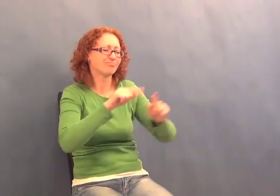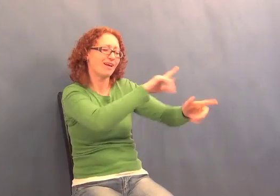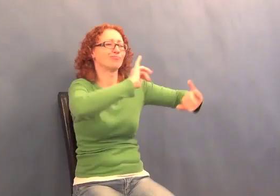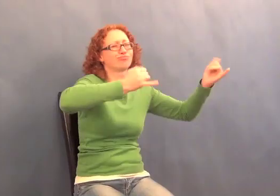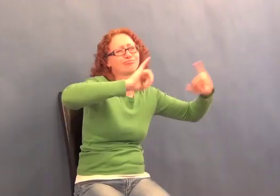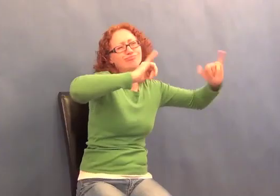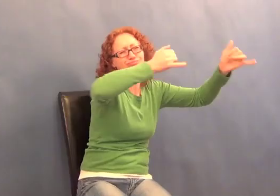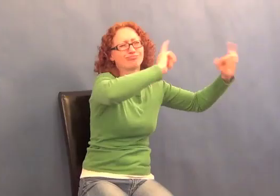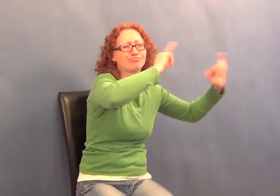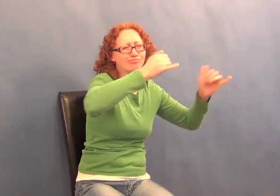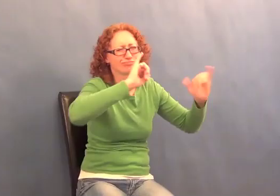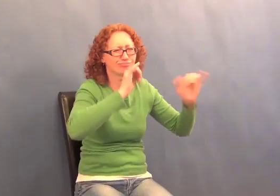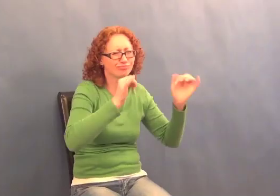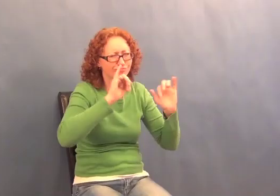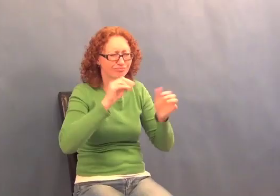Reszta nadal imprezuje.